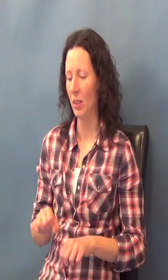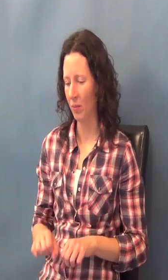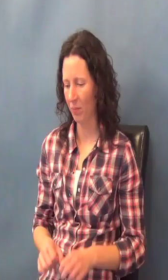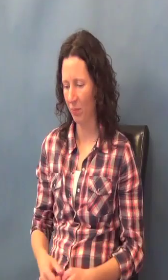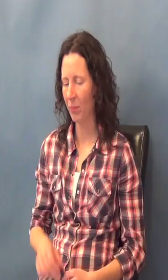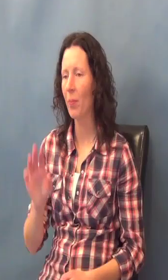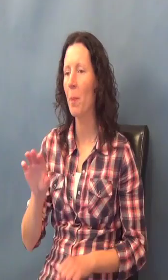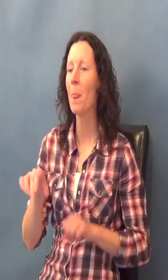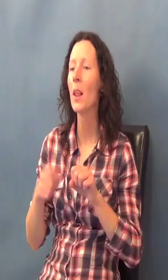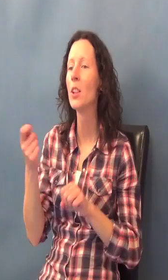Rower...